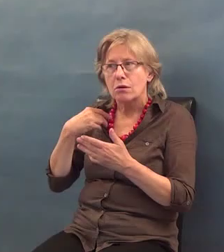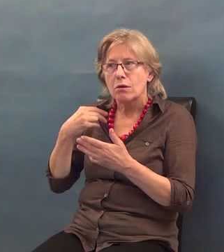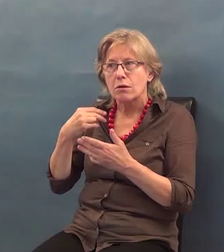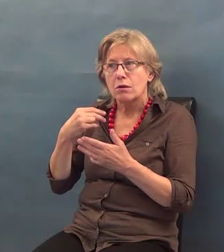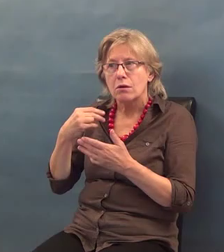Ja.